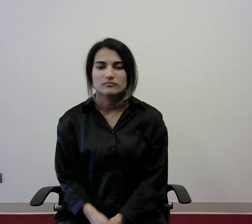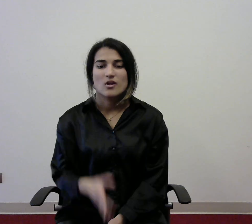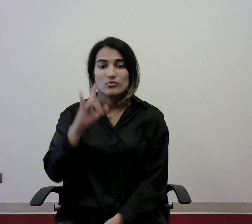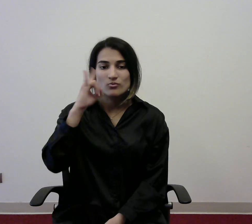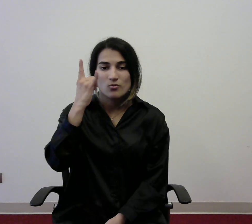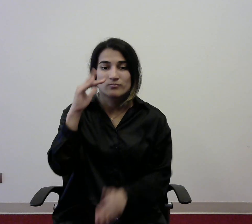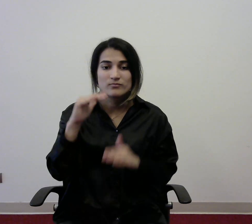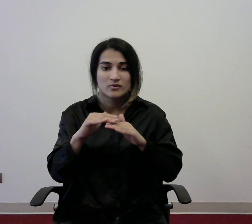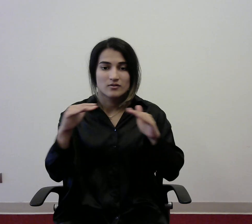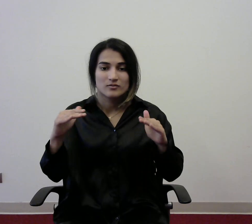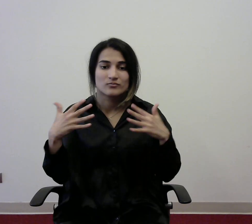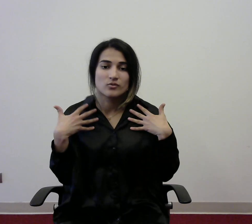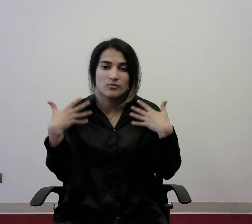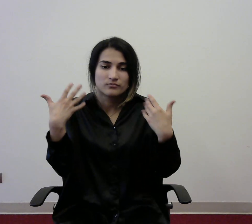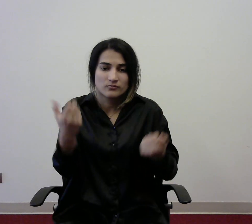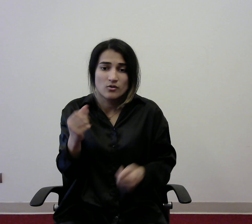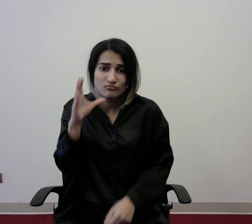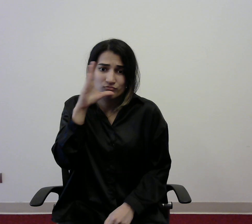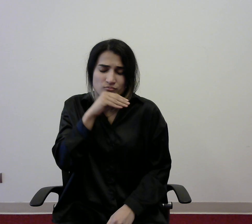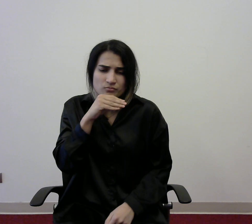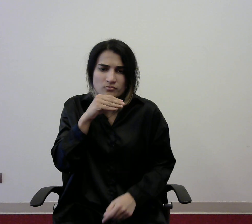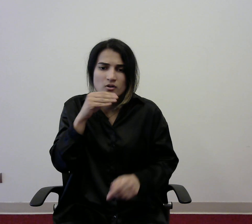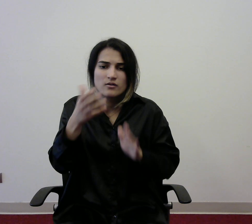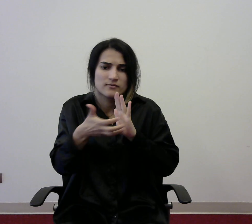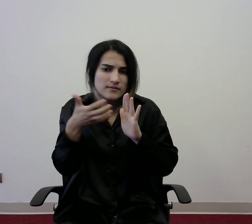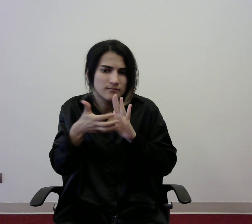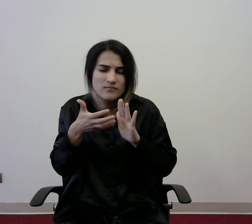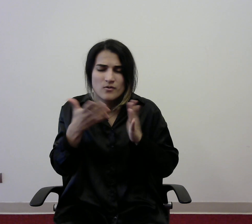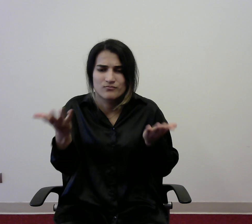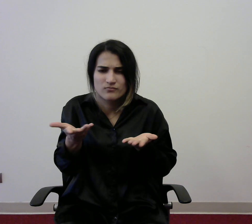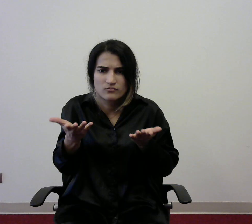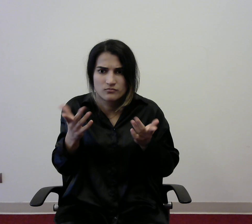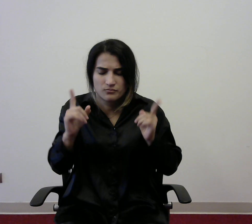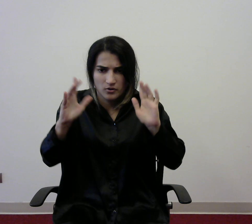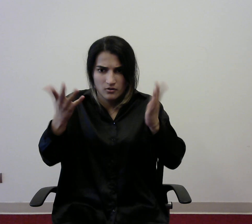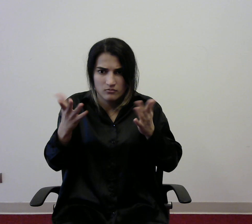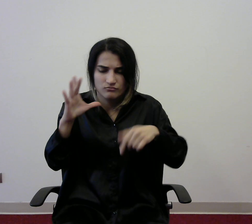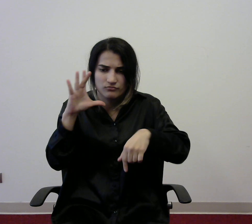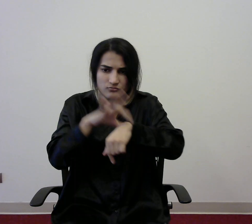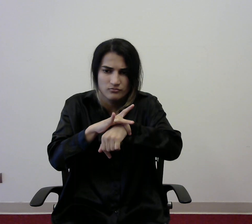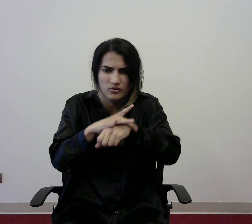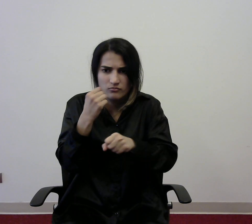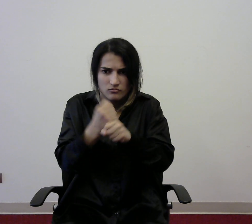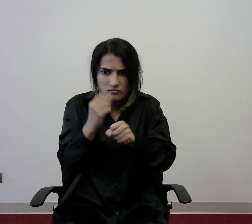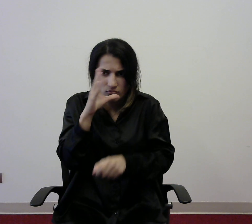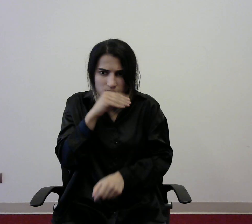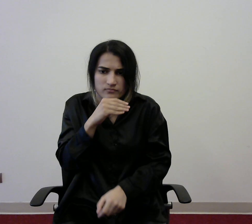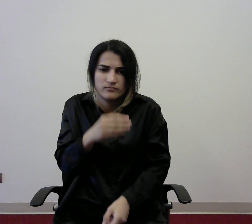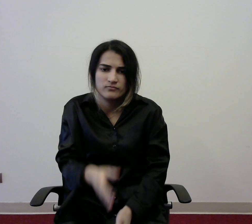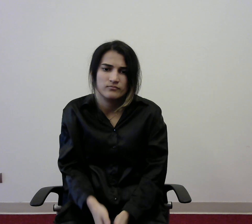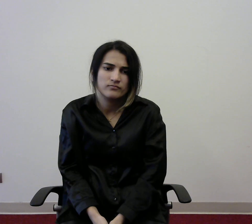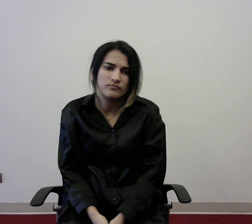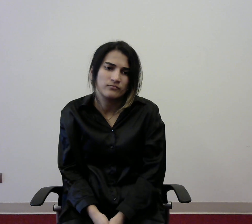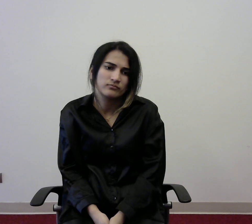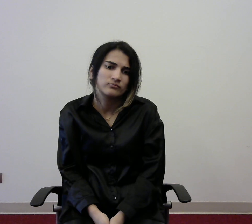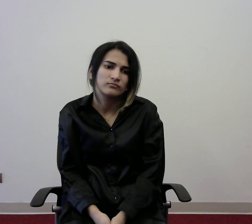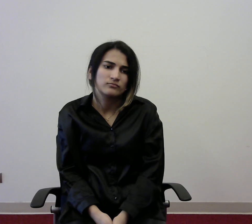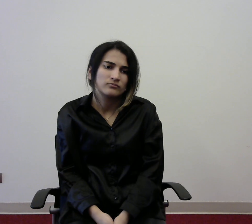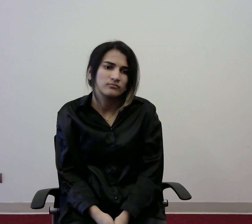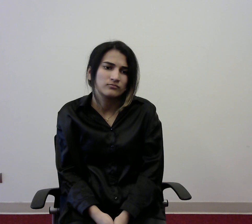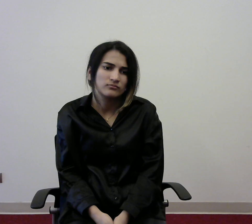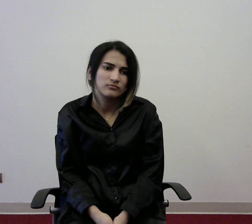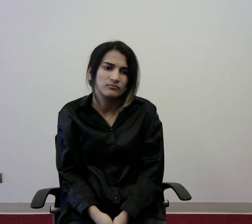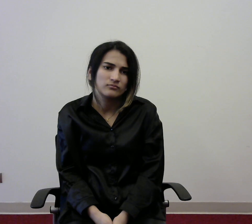Uşaqların sağlamlıq imkanlarının məhdudluğu hansı hallarda müəyyən edilir?